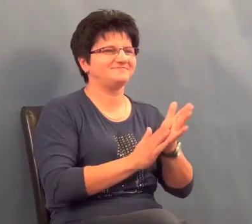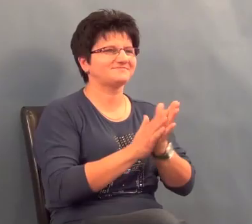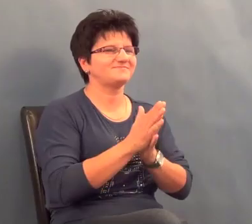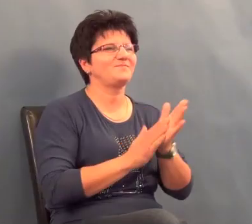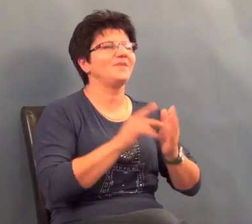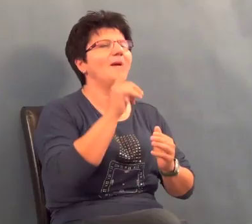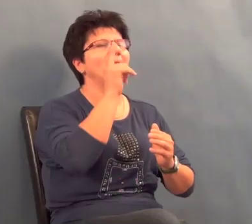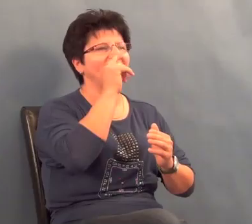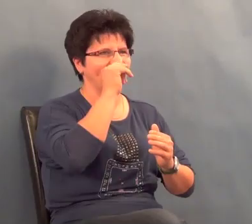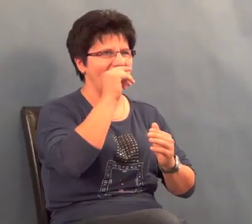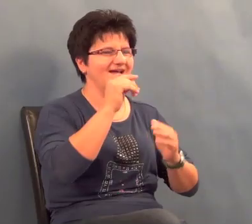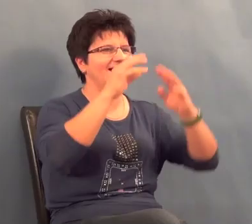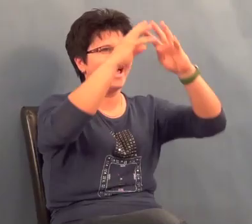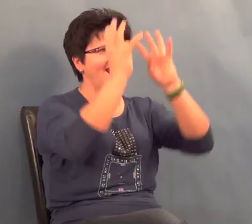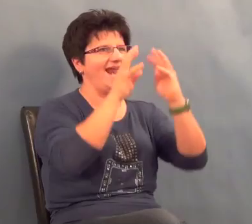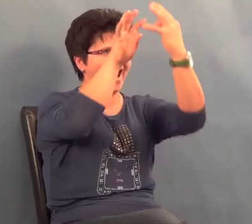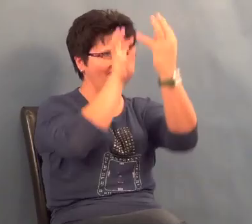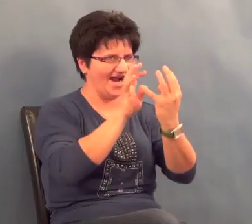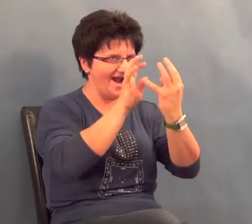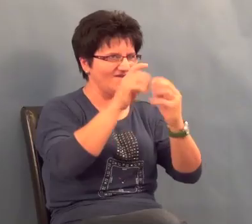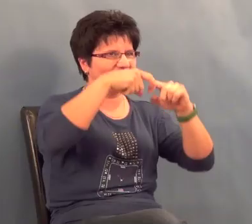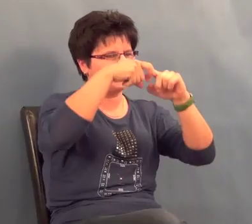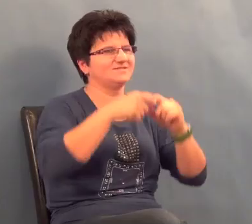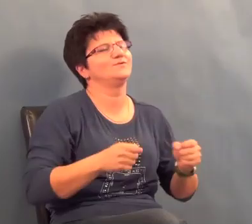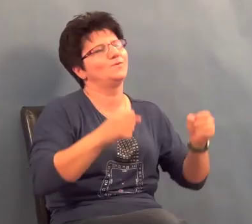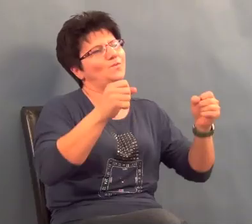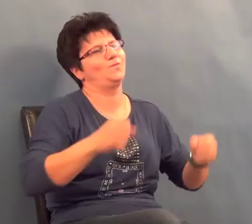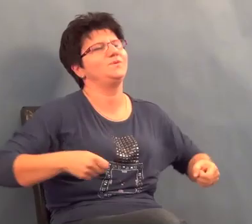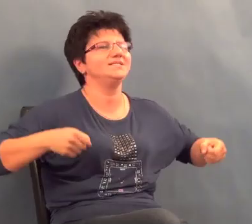Ptaszek jest w wiszącej klatce i huśta się.